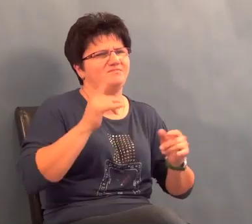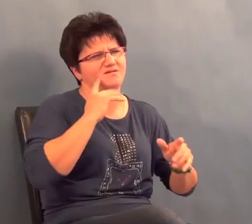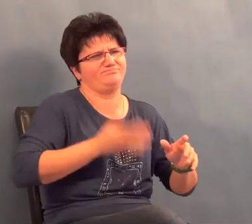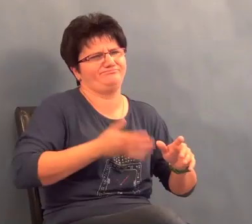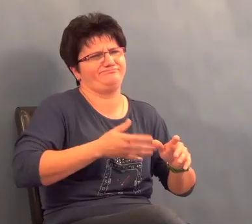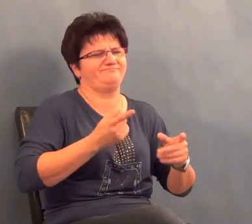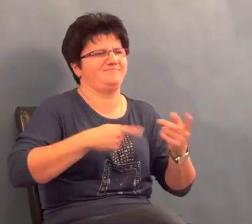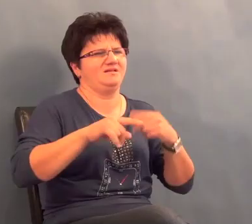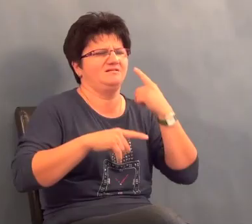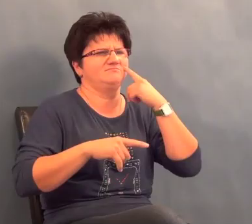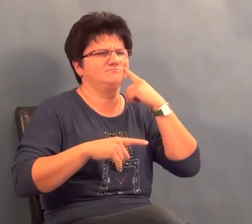I nagle coś słychać, są wystraszeni.